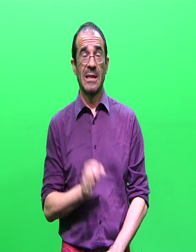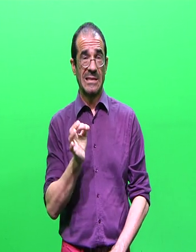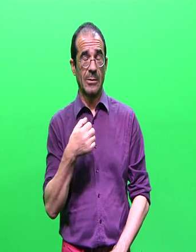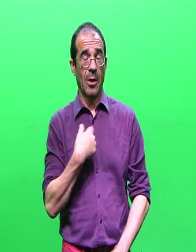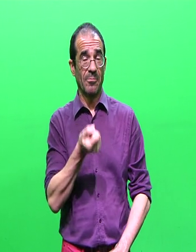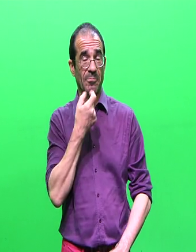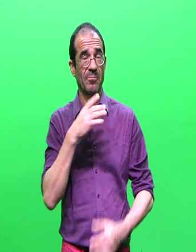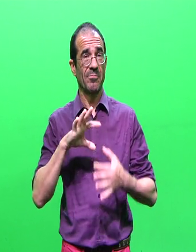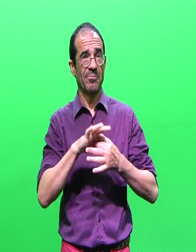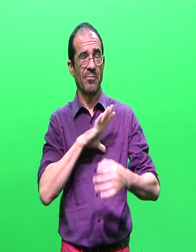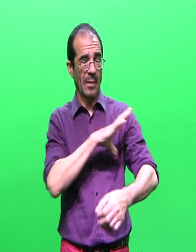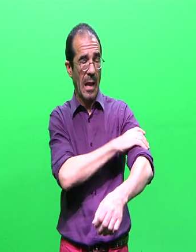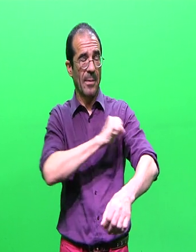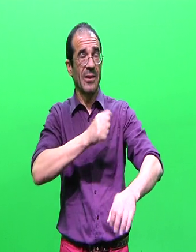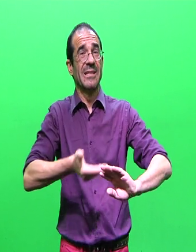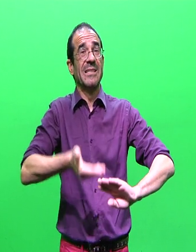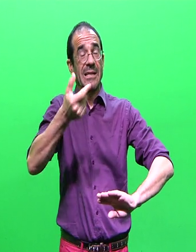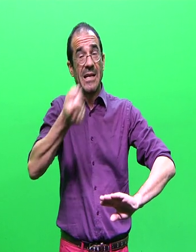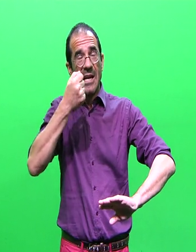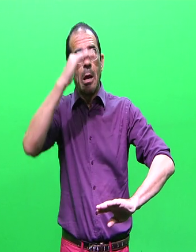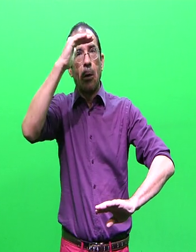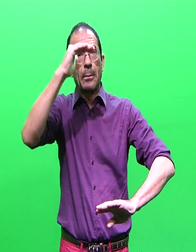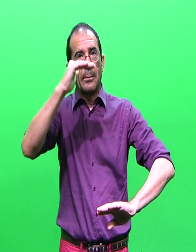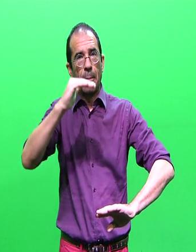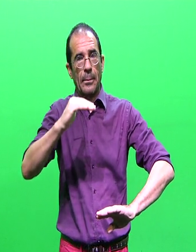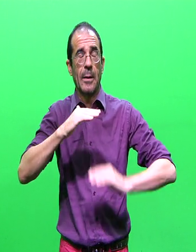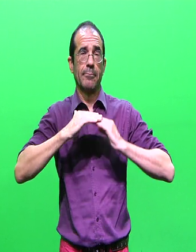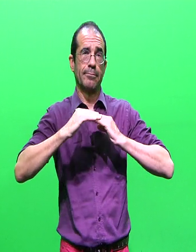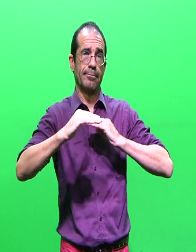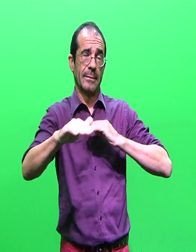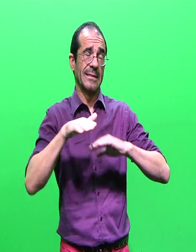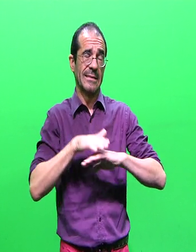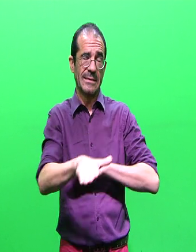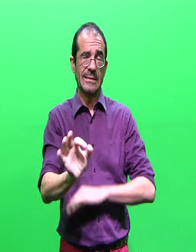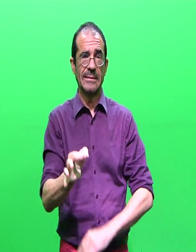Sí, prenc pastilles per la hipertensió, per baixar-la i estabilitzar-la. És una medicació crònica.